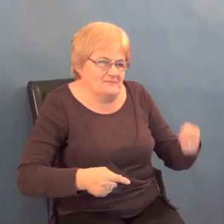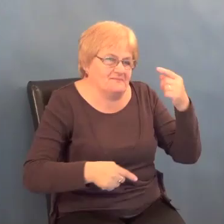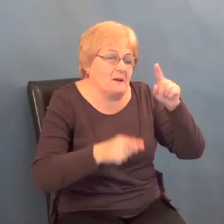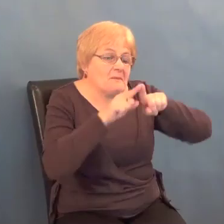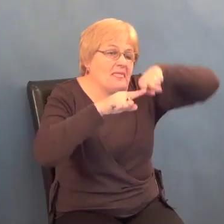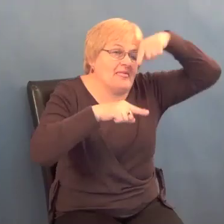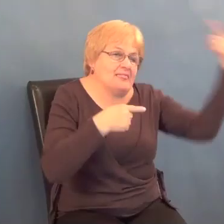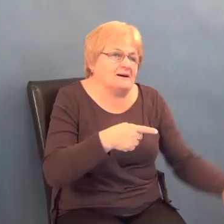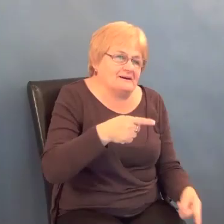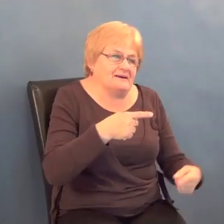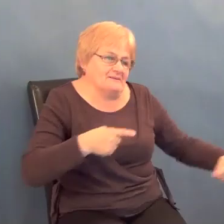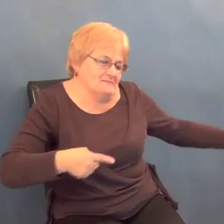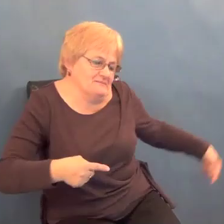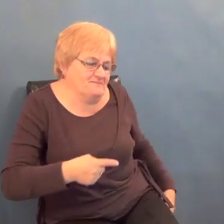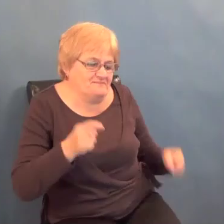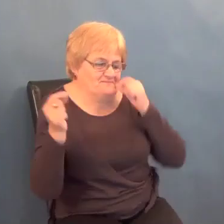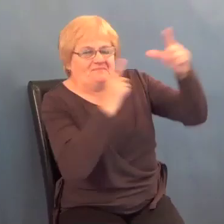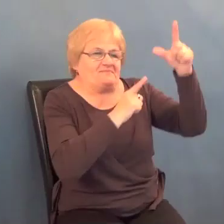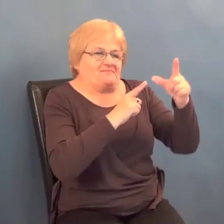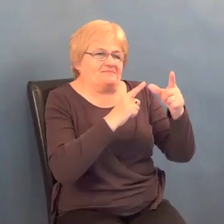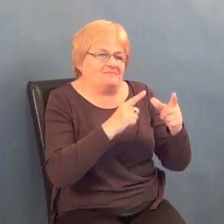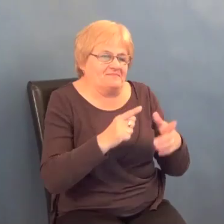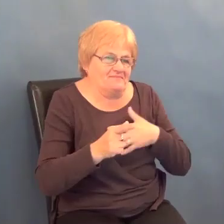Wiesz, spada... trafia w pośladek i budzi się.